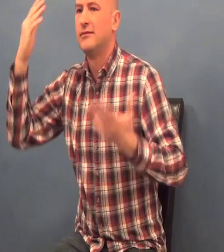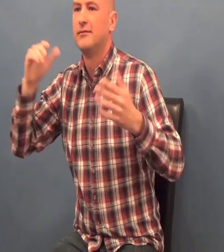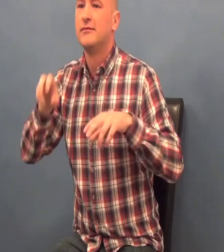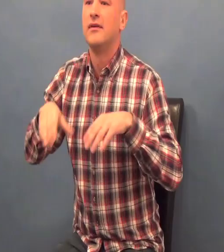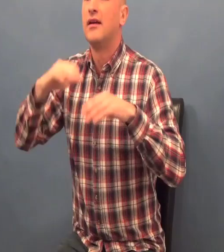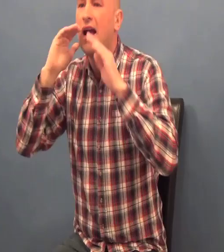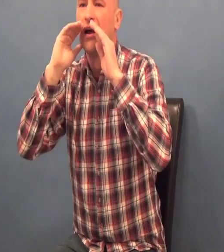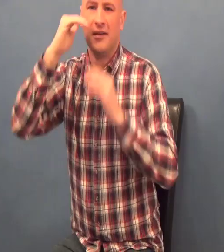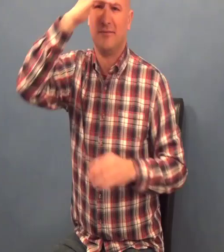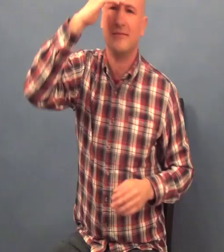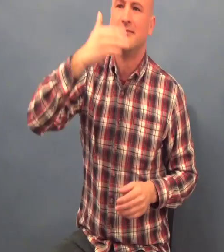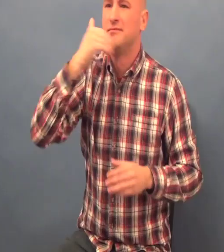Nawołuje, rozgląda się.